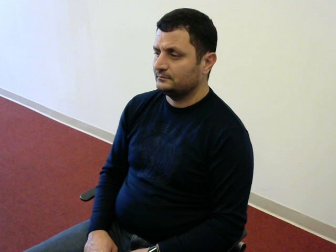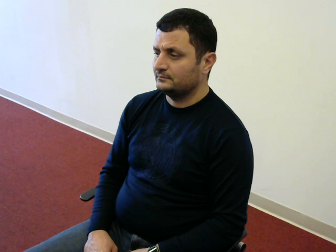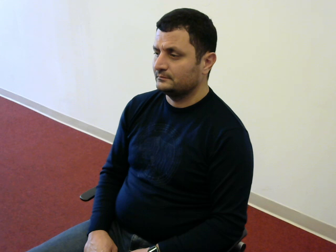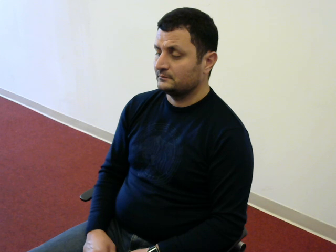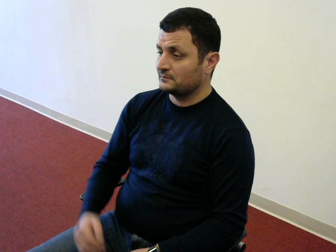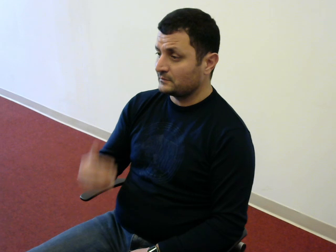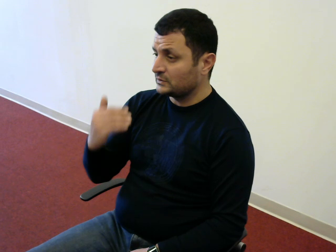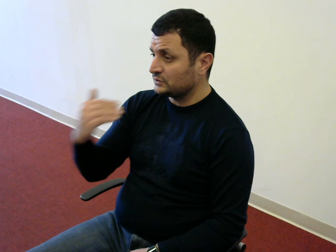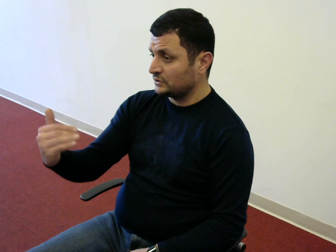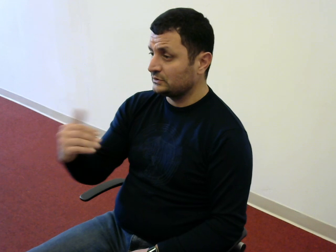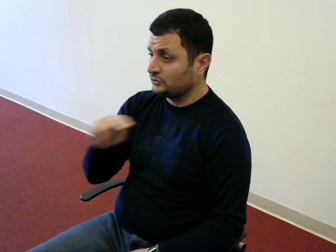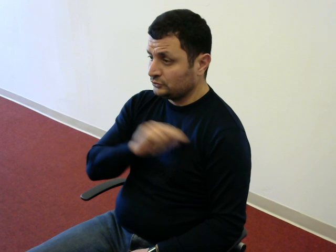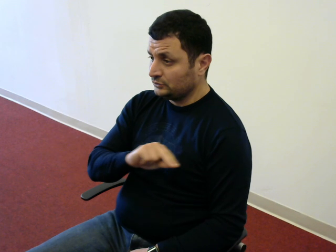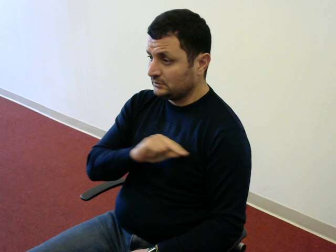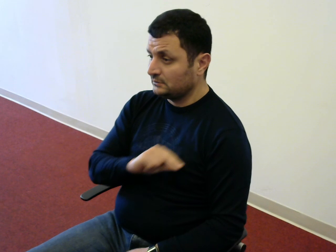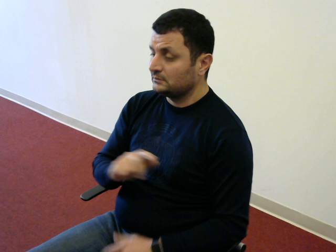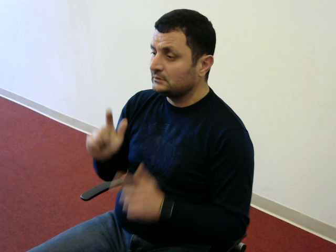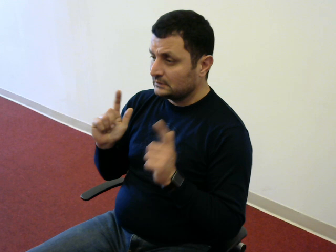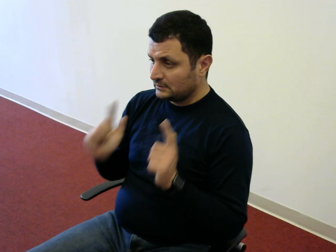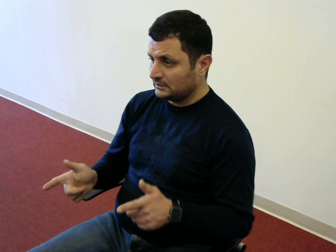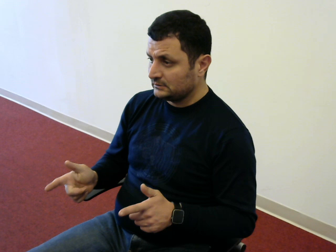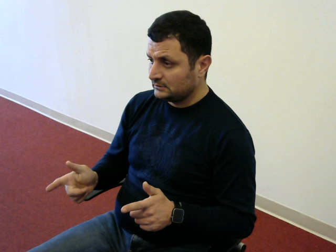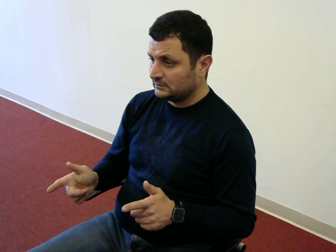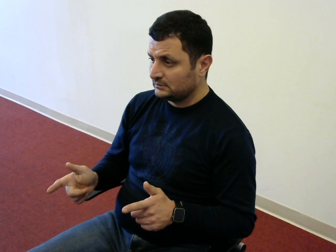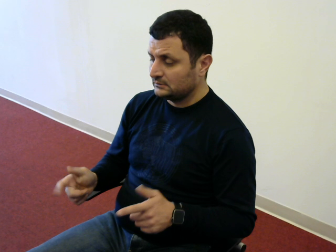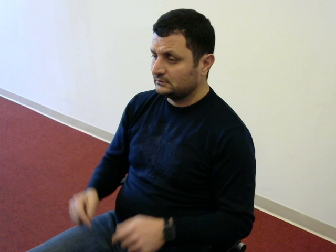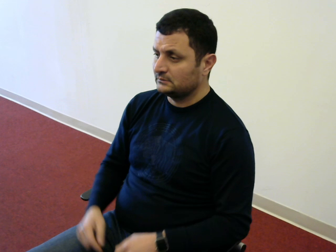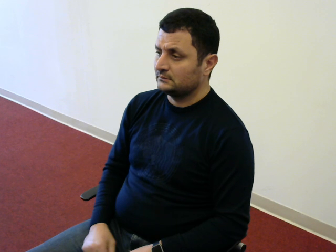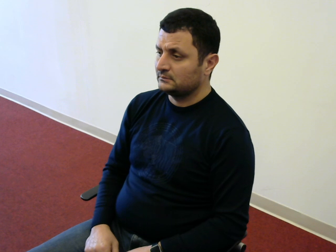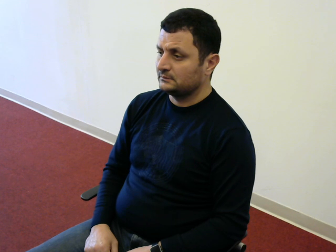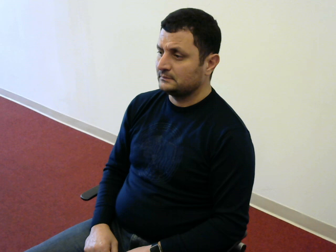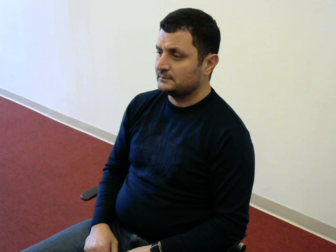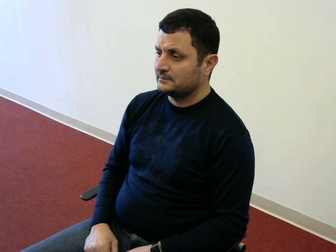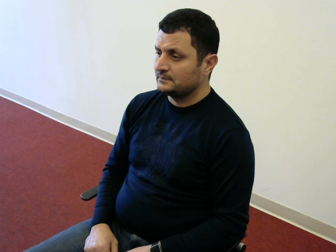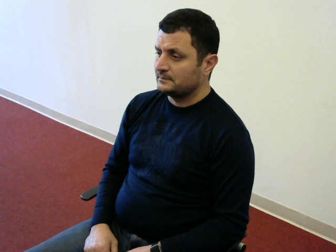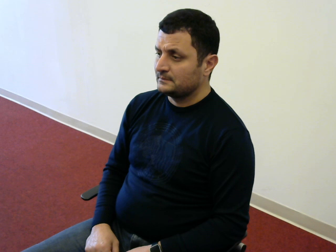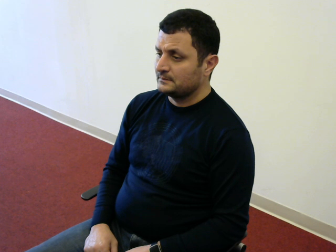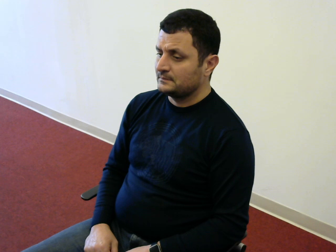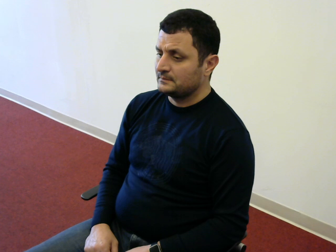Siz işdən razısınız?